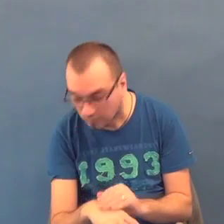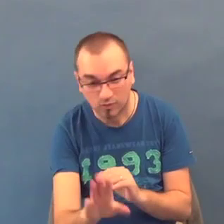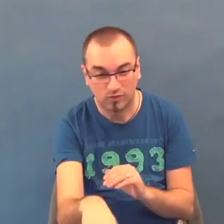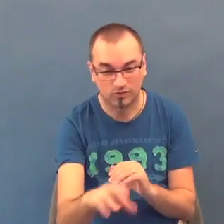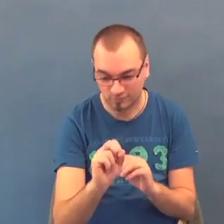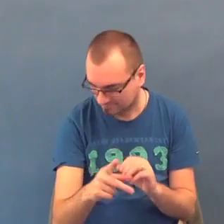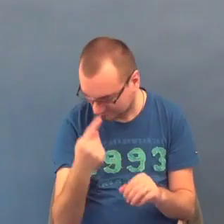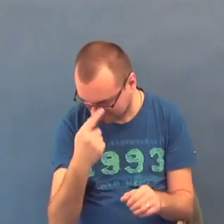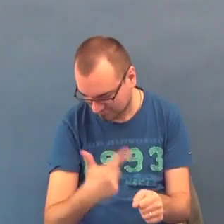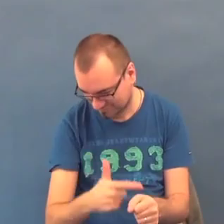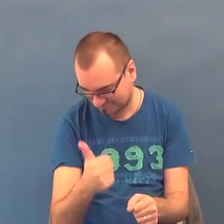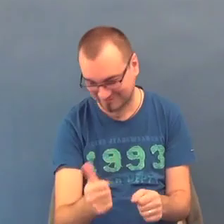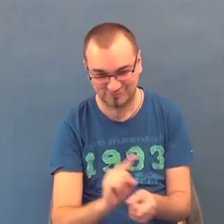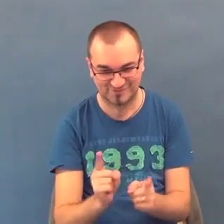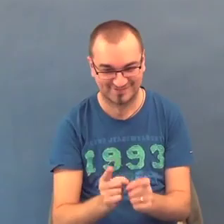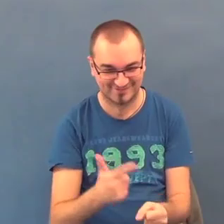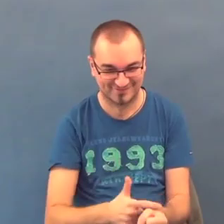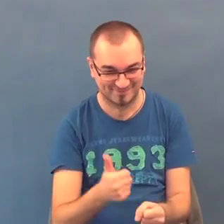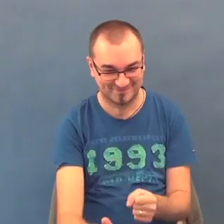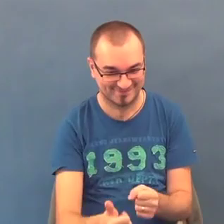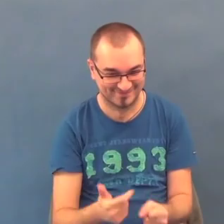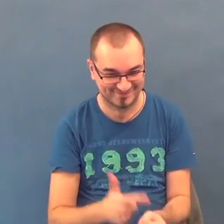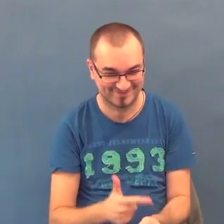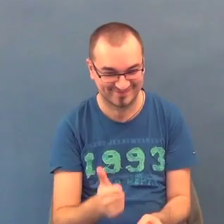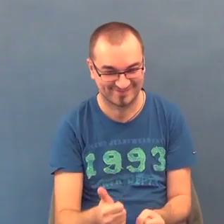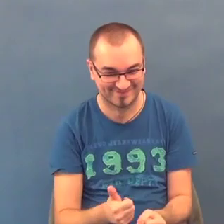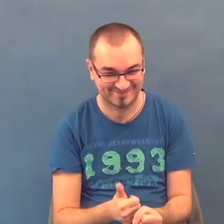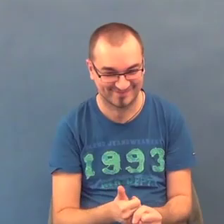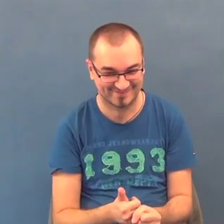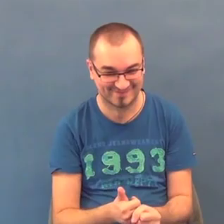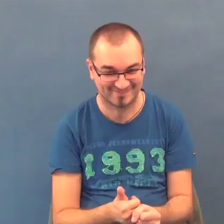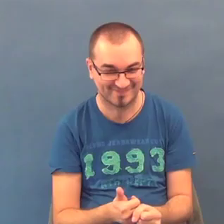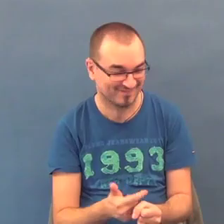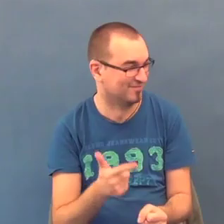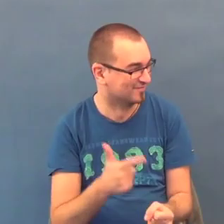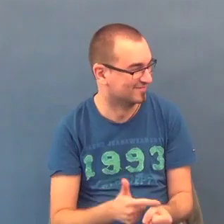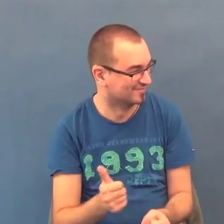Tak, myślę, że spotkamy się o dwudziestej pierwszej.